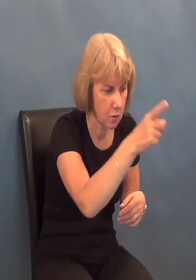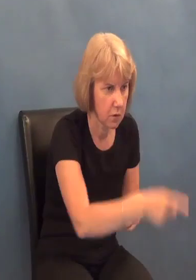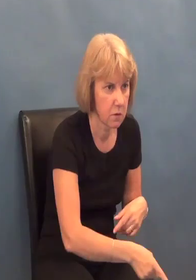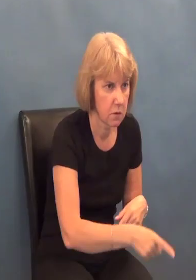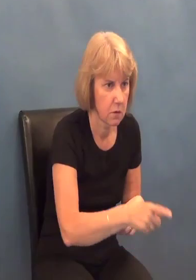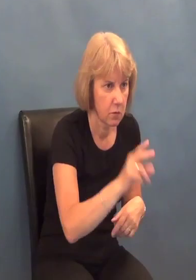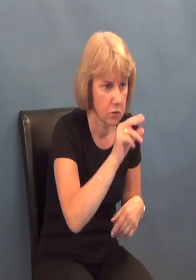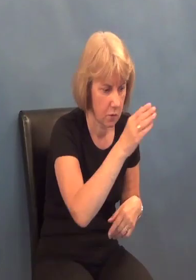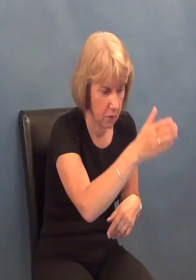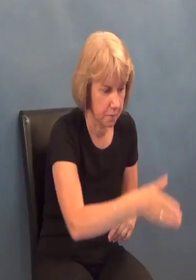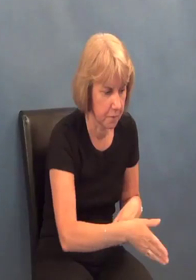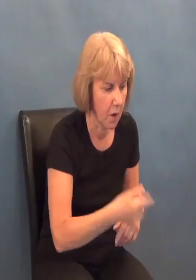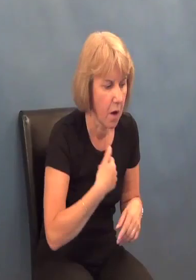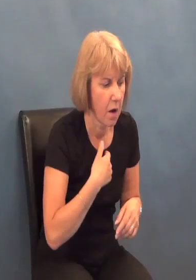W poniedziałek.